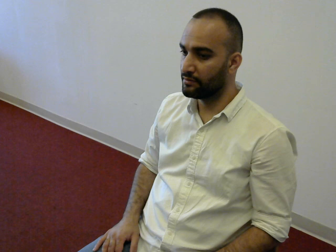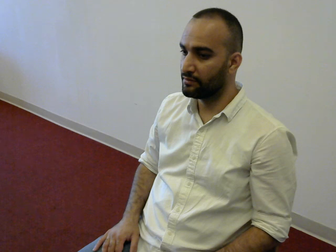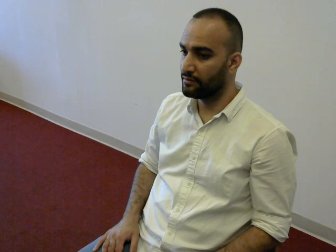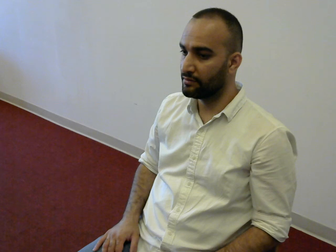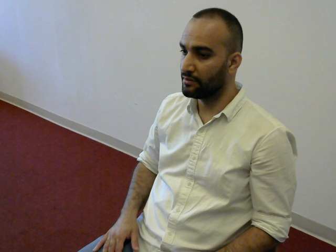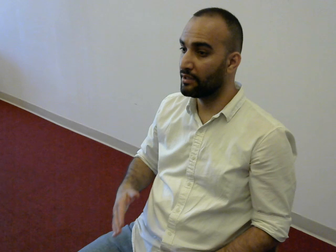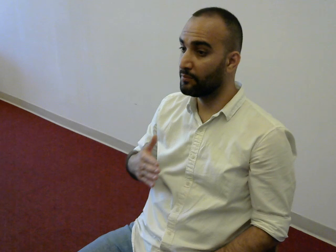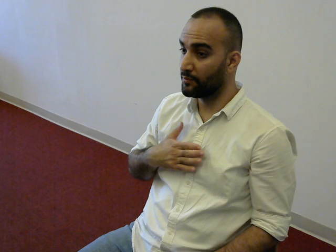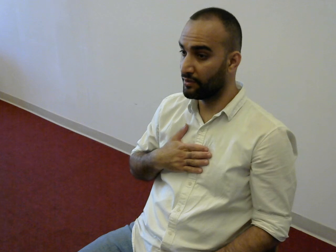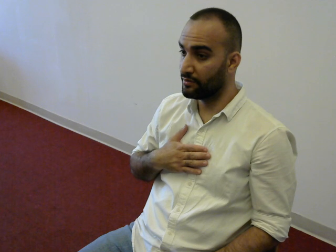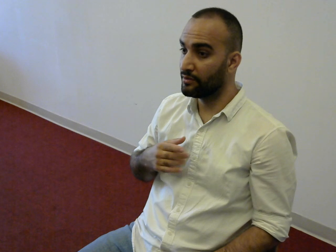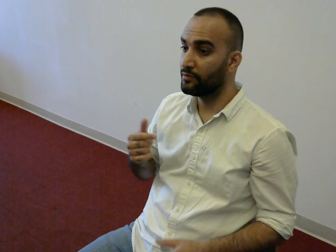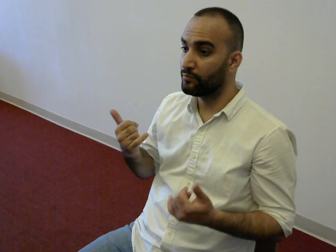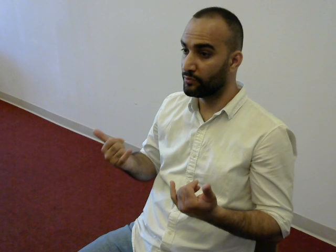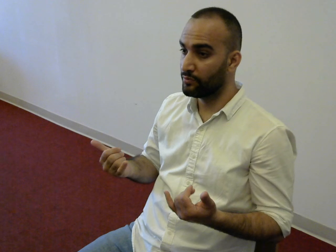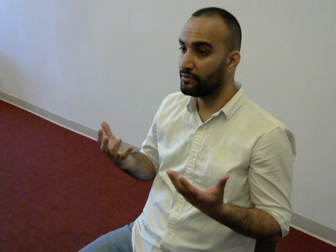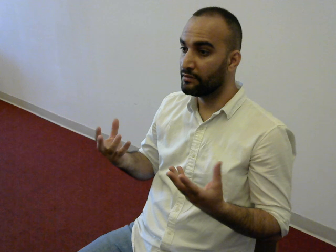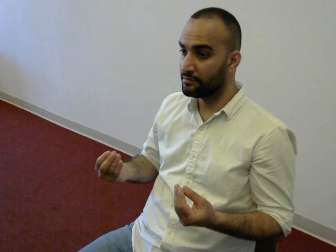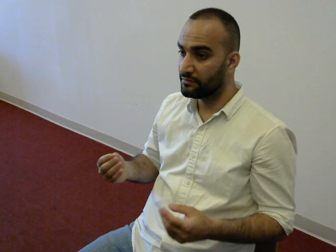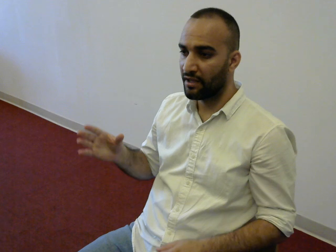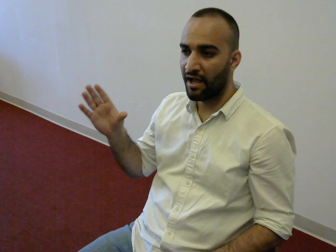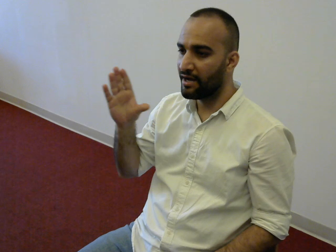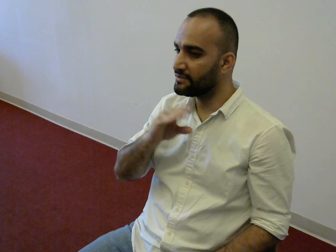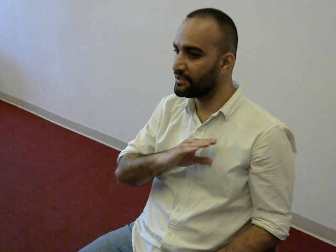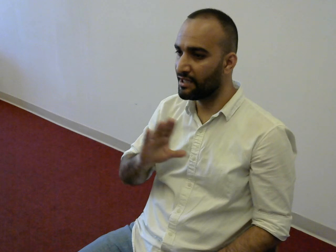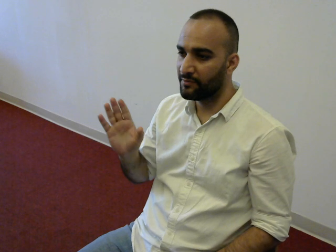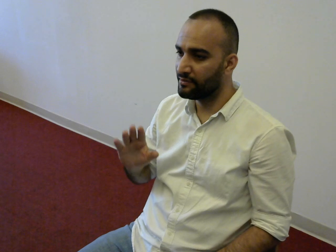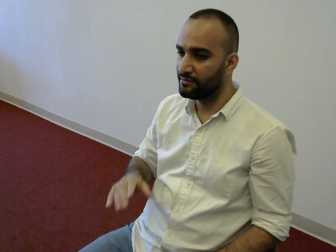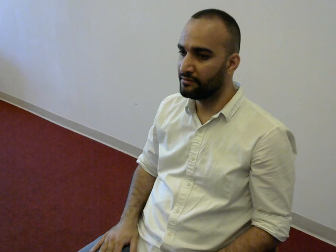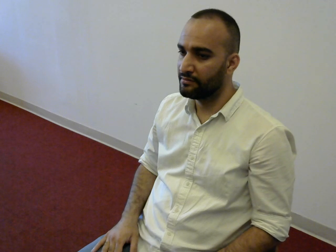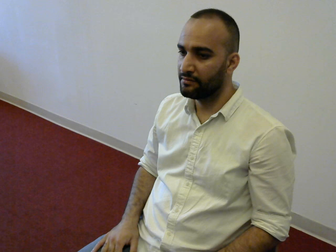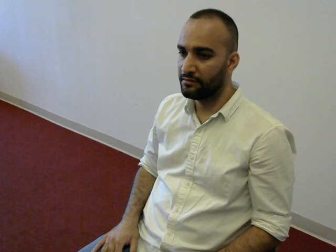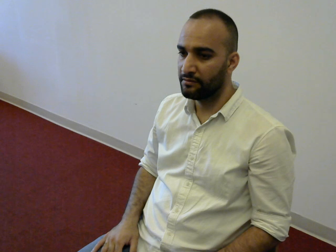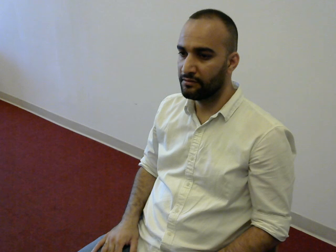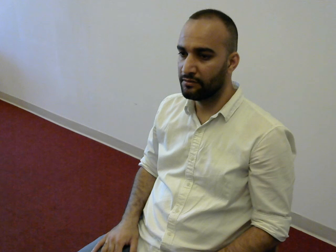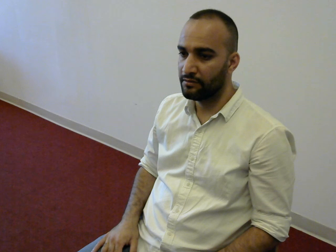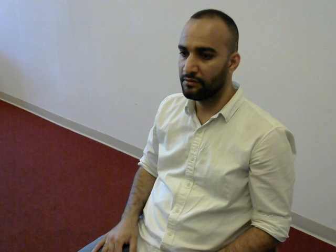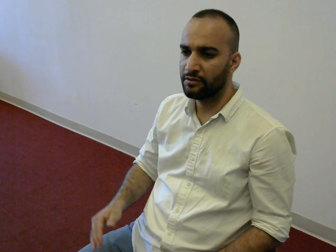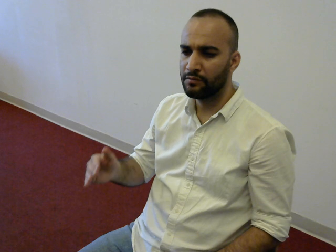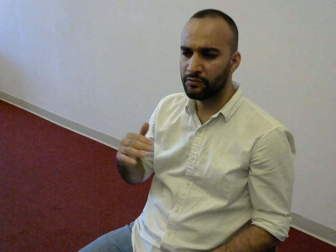Məndə bu gün alınmır